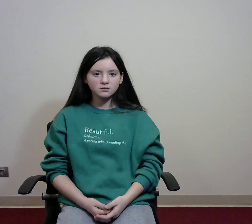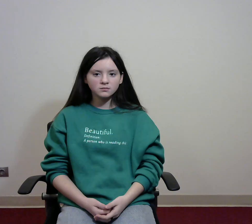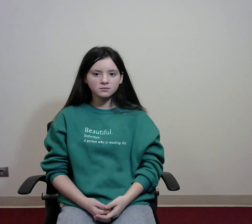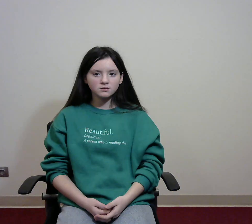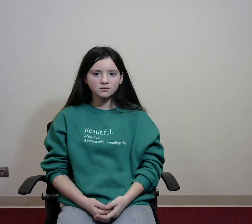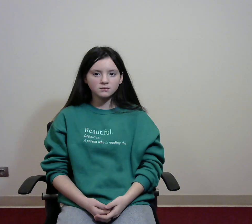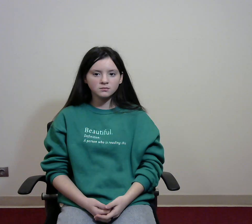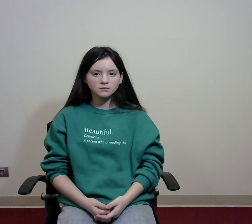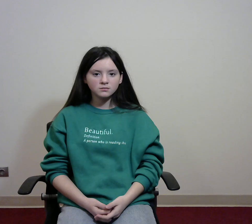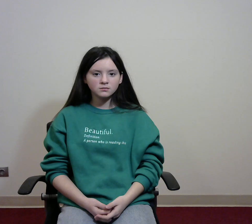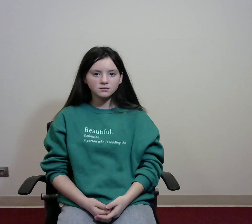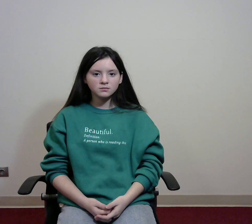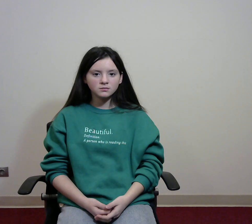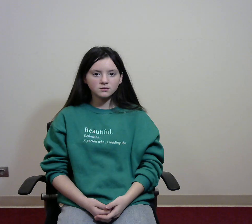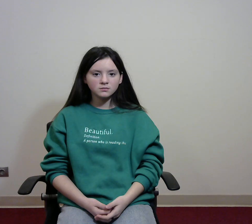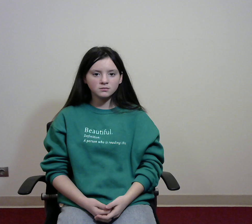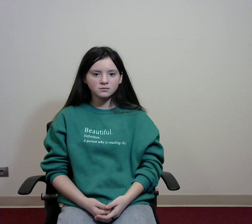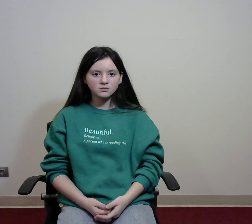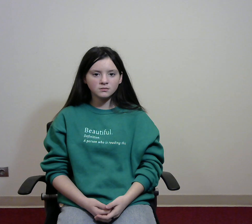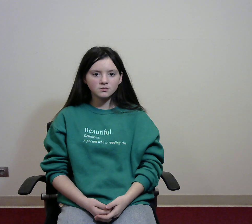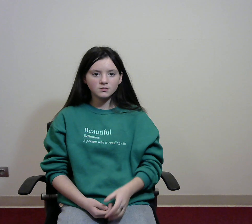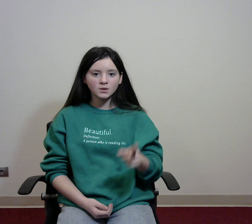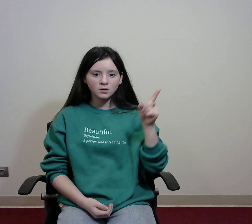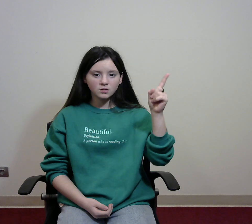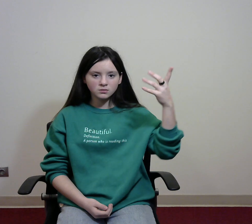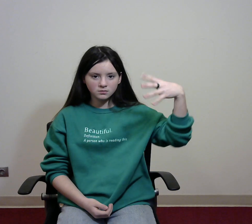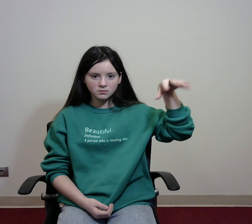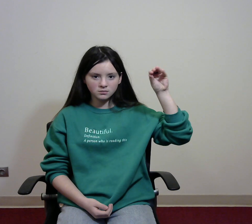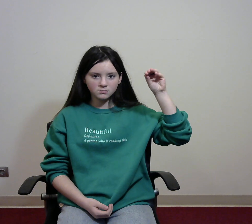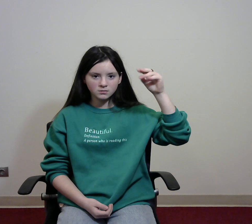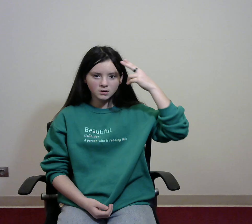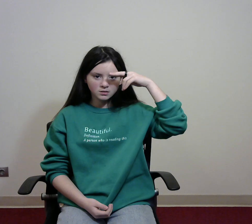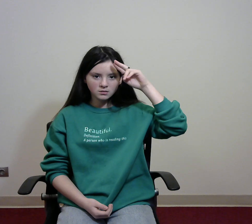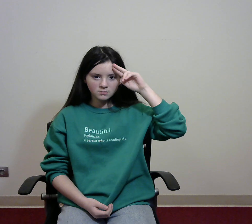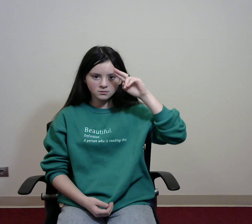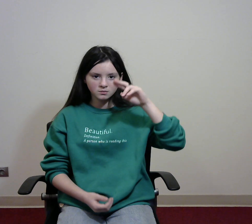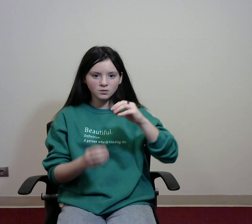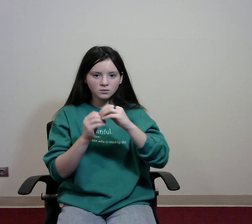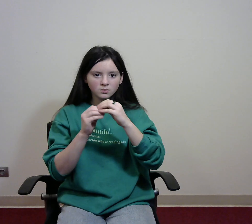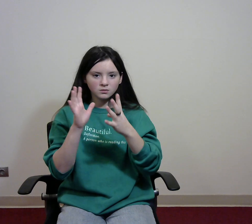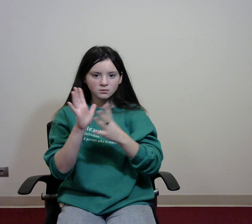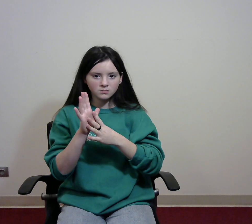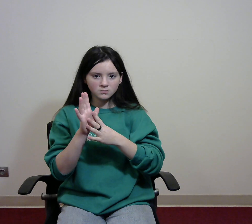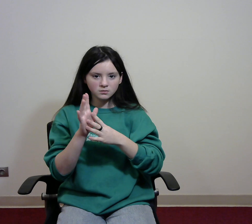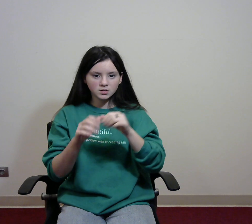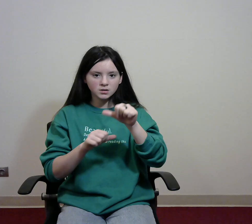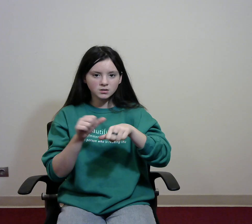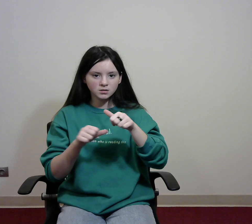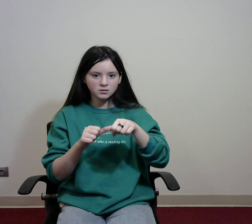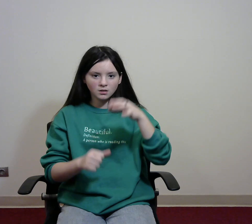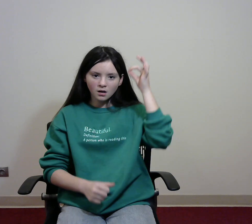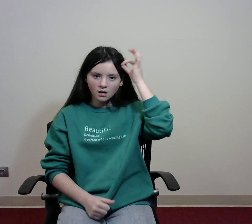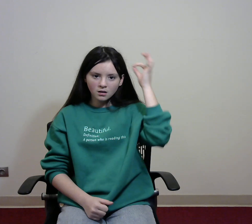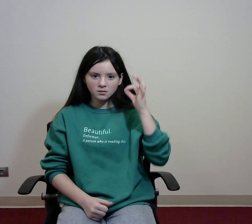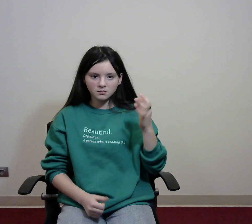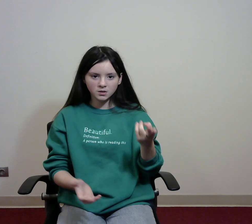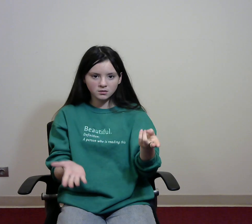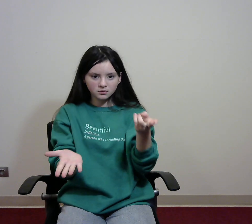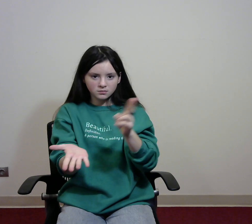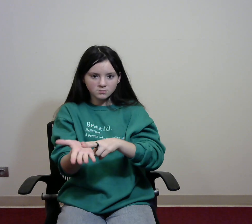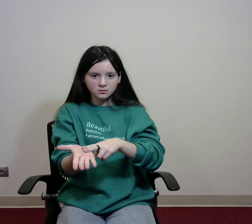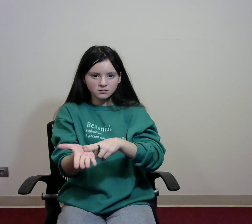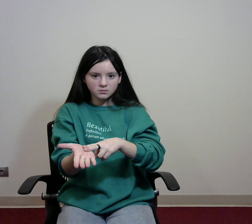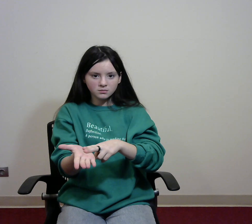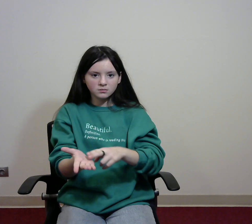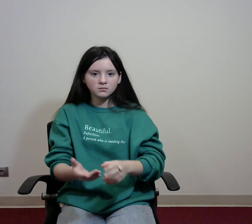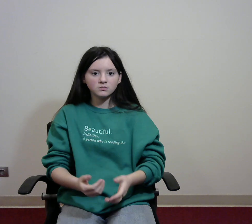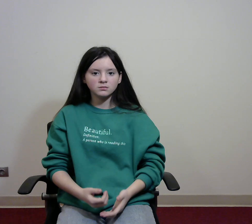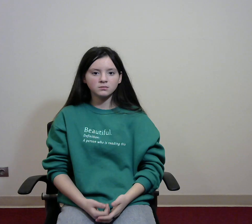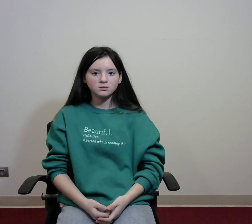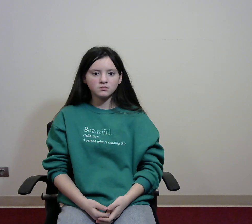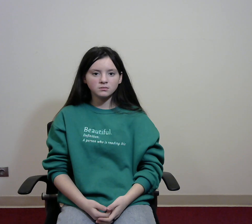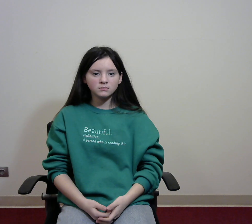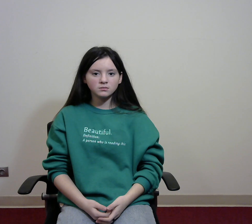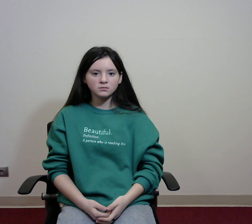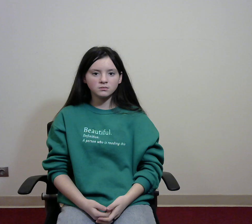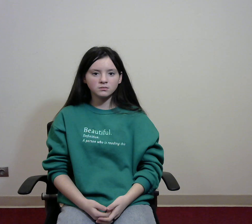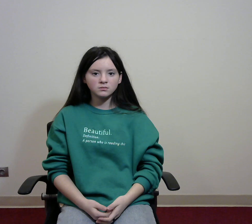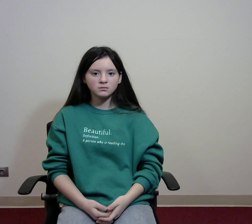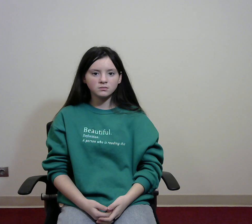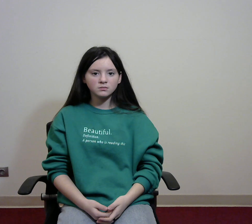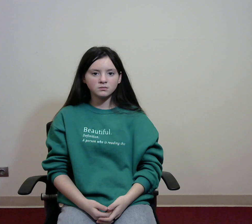Onların əmisi 2019-cu ildə Almaniyaya köçüb